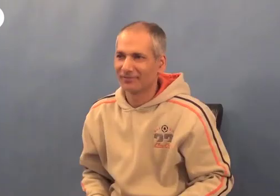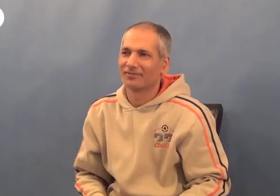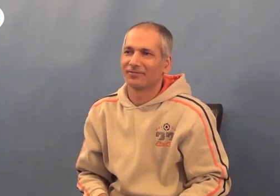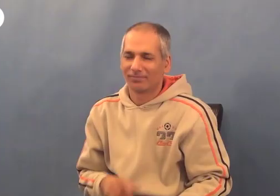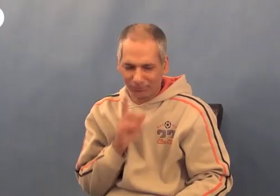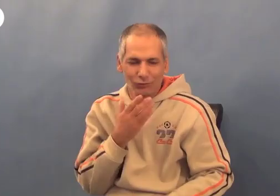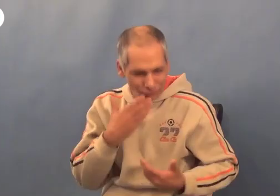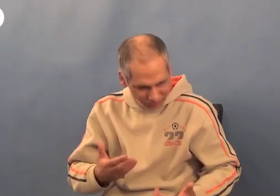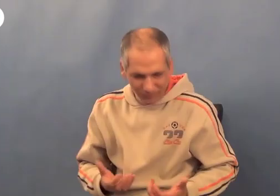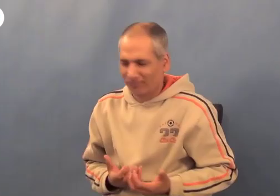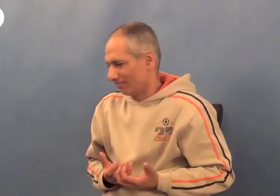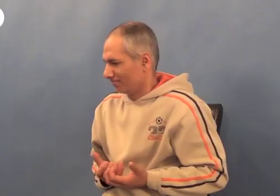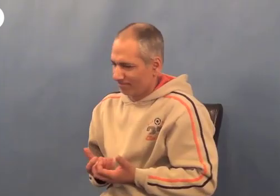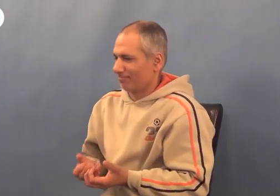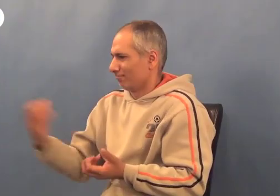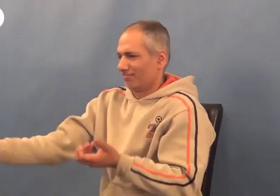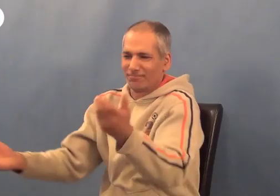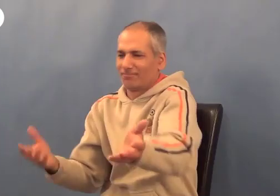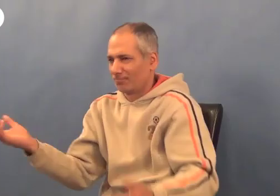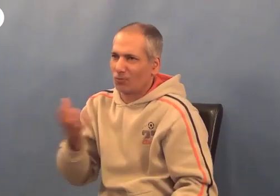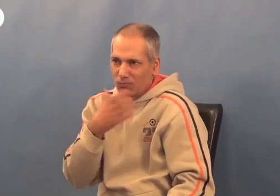Chłopak dziękuje mu, wraca do innych trzymając w rękach gruszki, rozdaje im, jedzą.